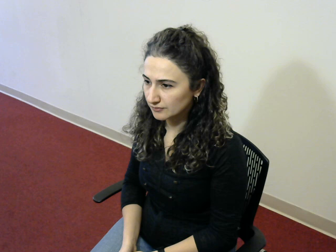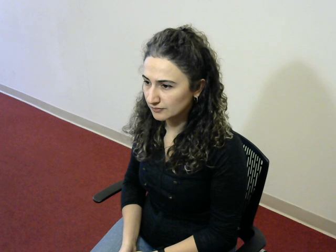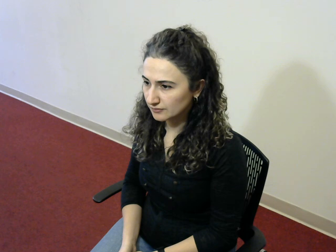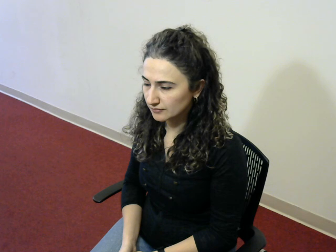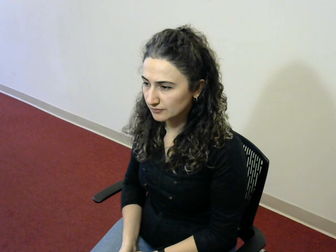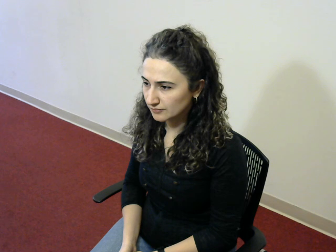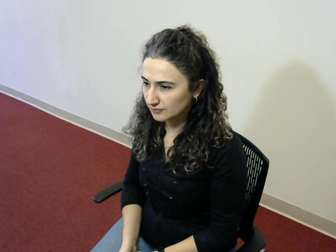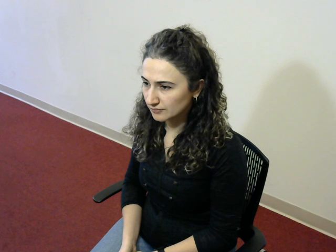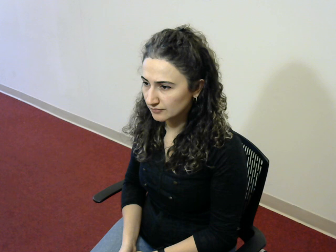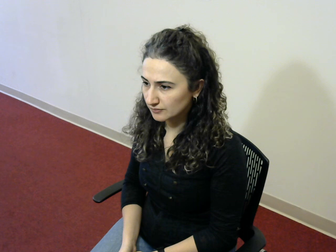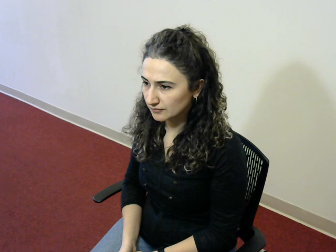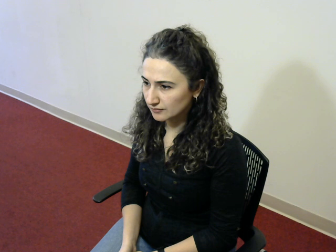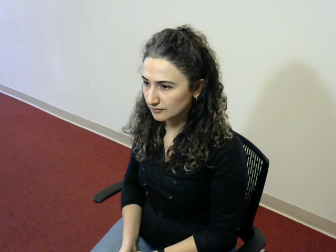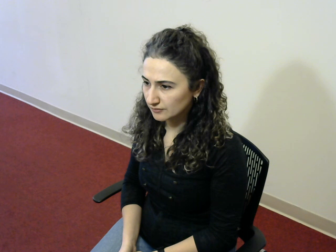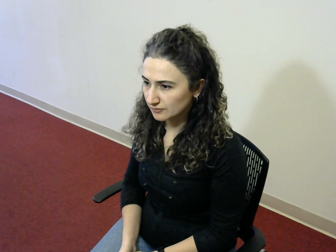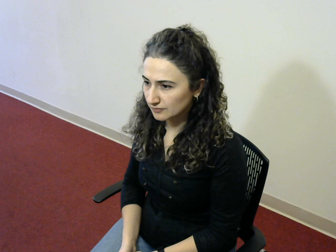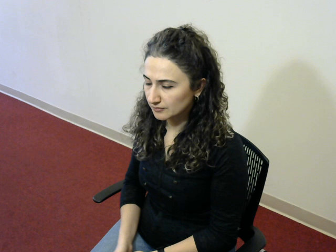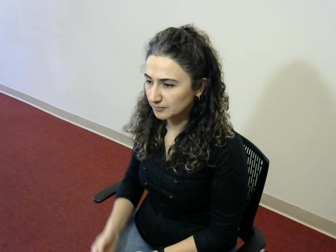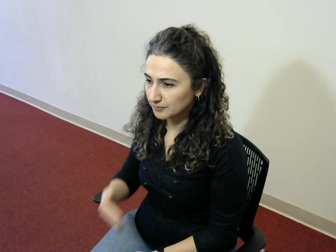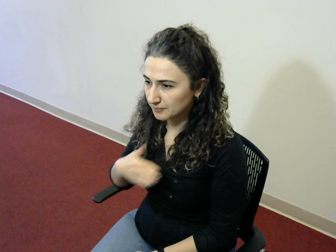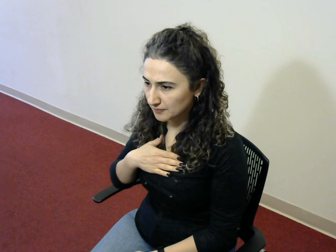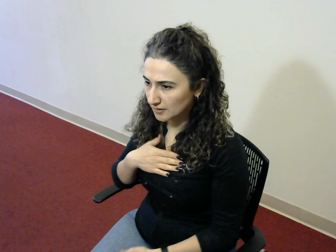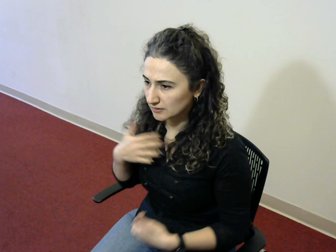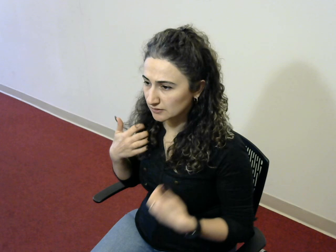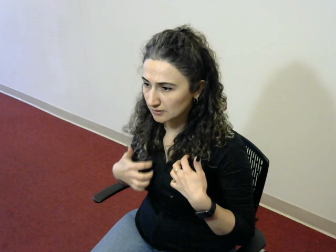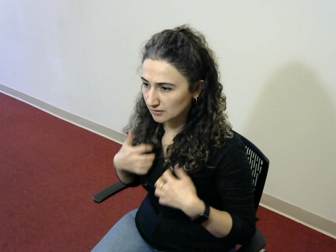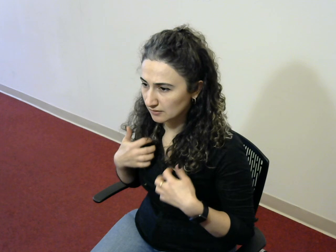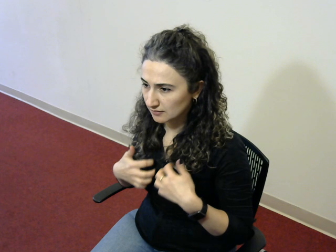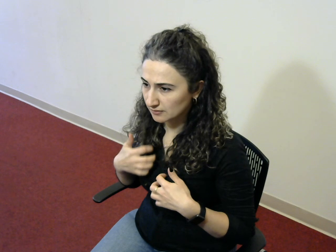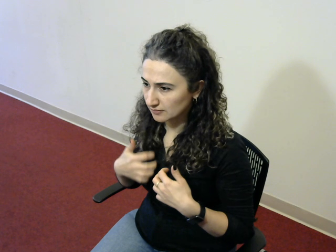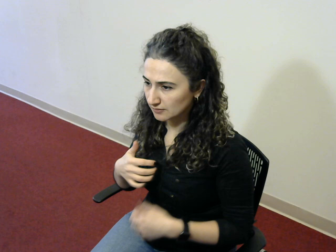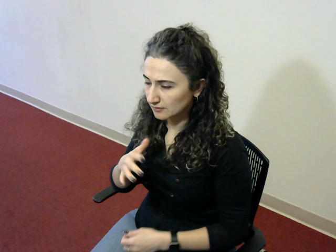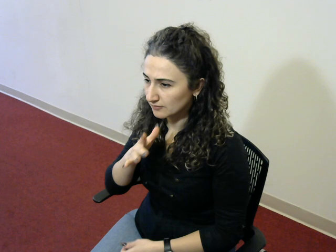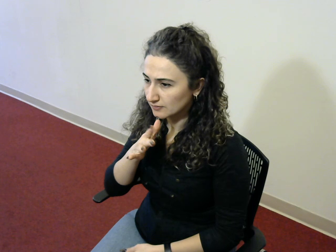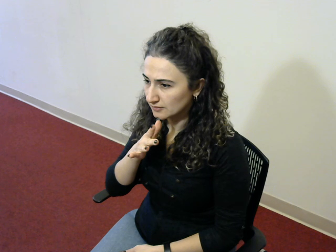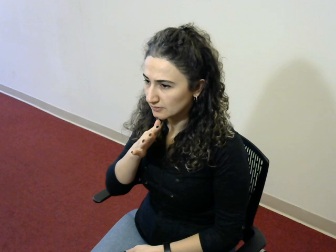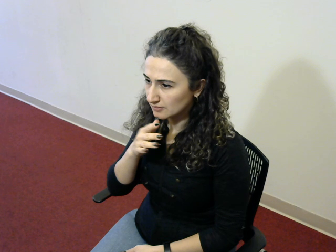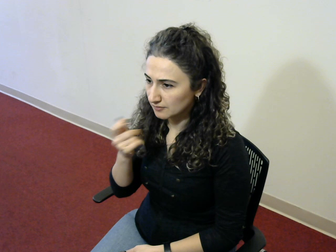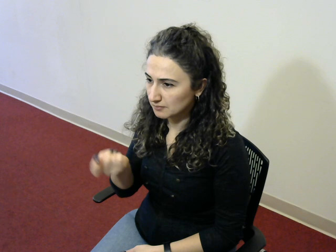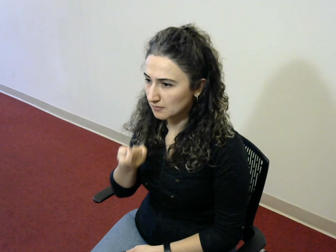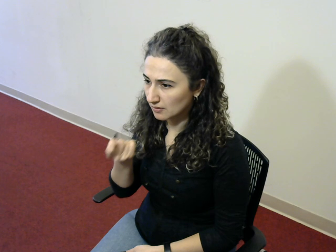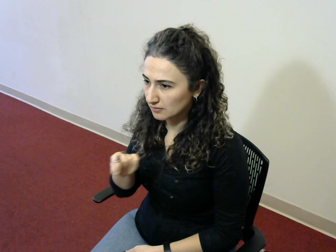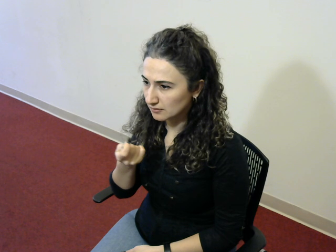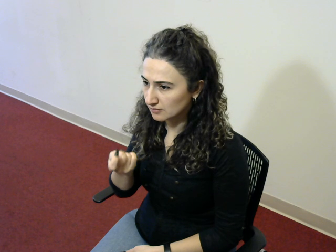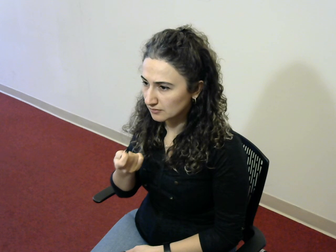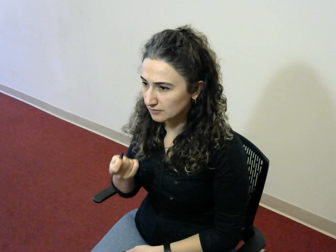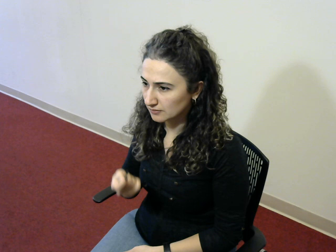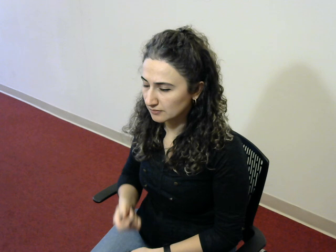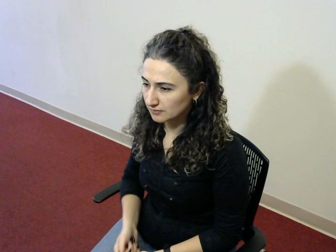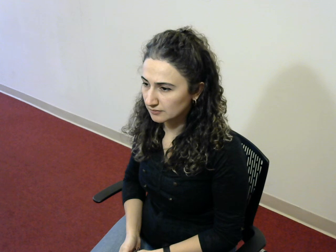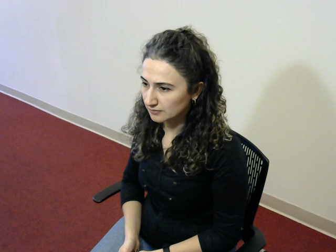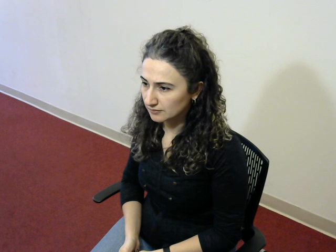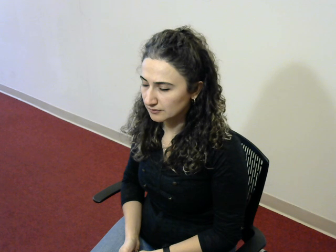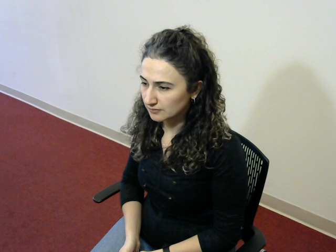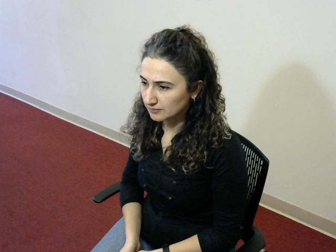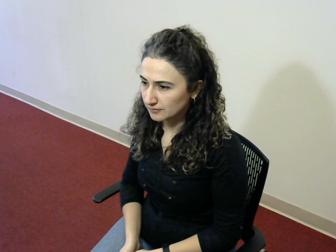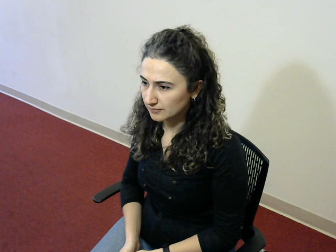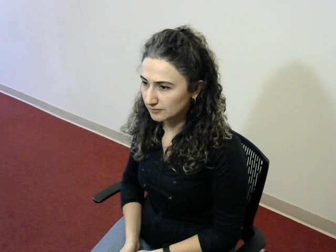Mən tələsirəm, vaxtım azdır